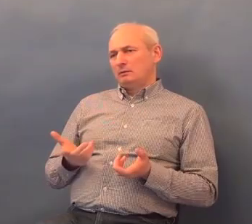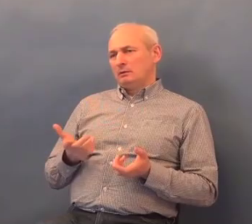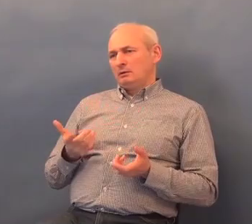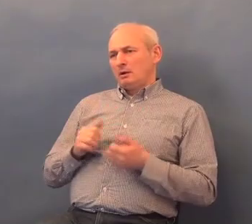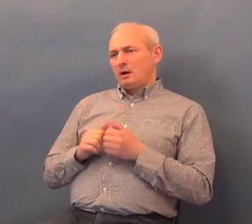Albo...